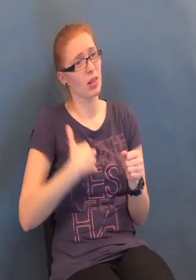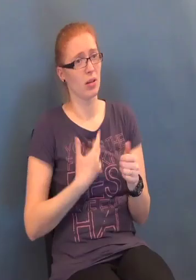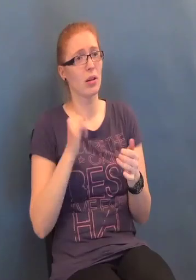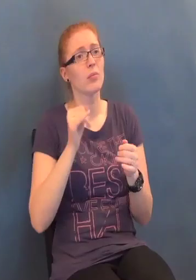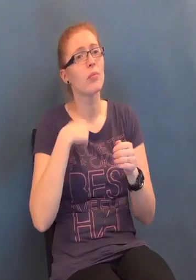Będę zmęczona.